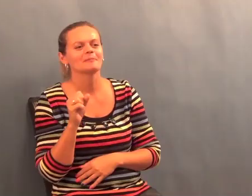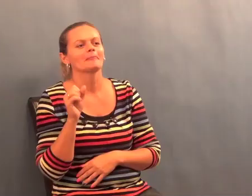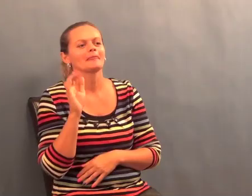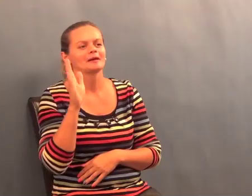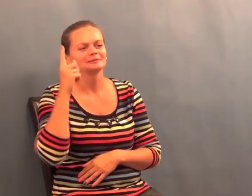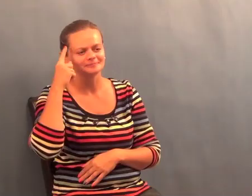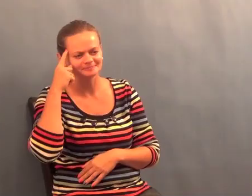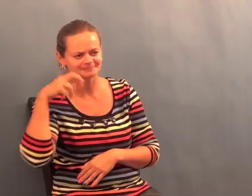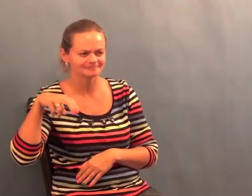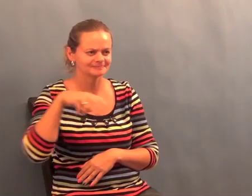Potem chodził i znów rozmyślał co zrobić.